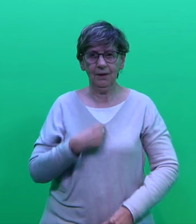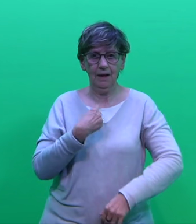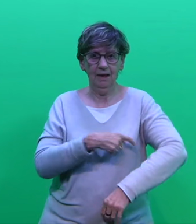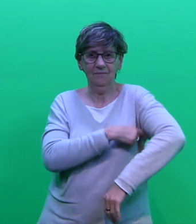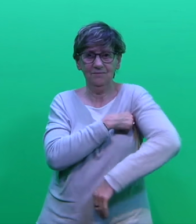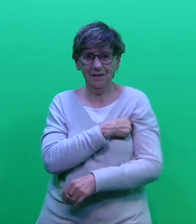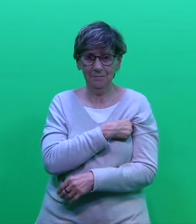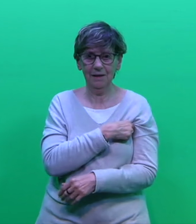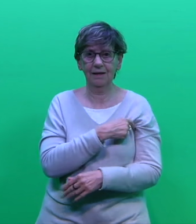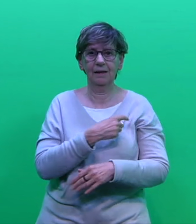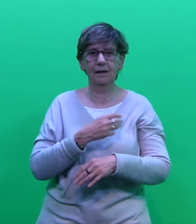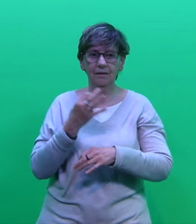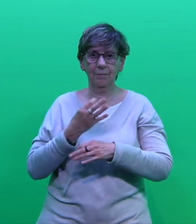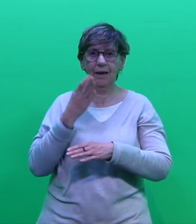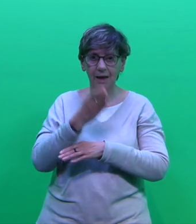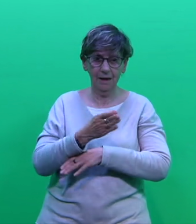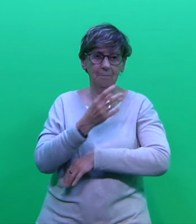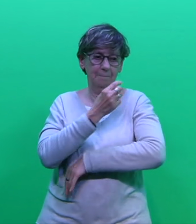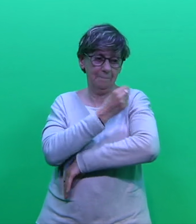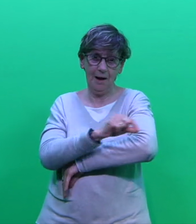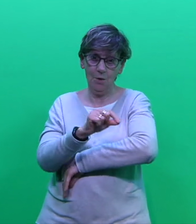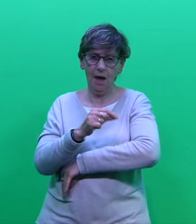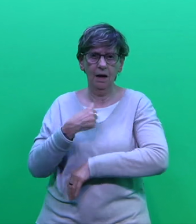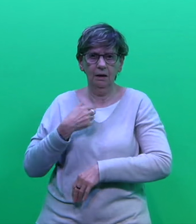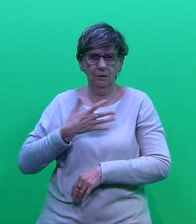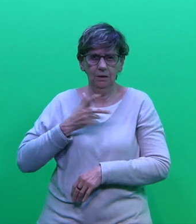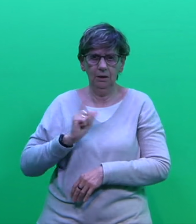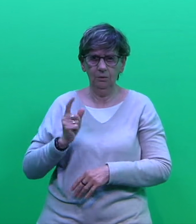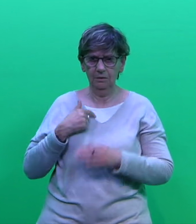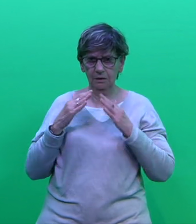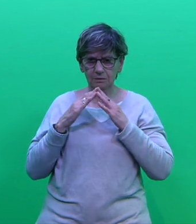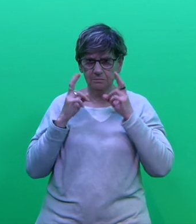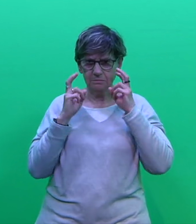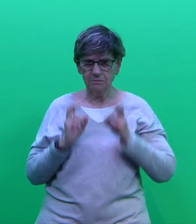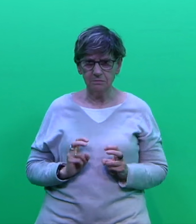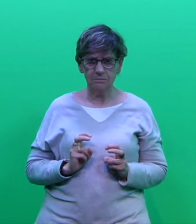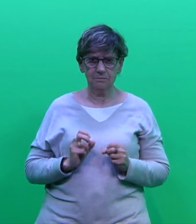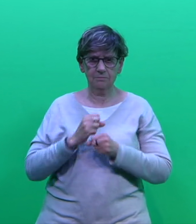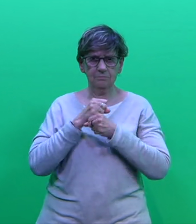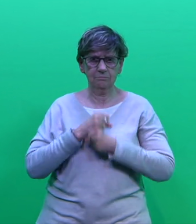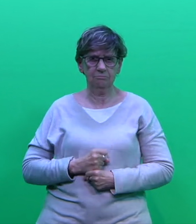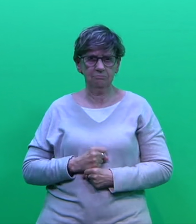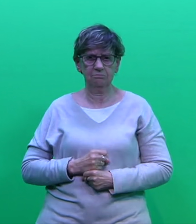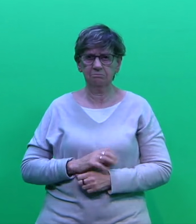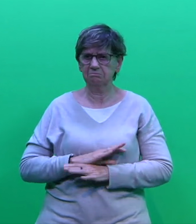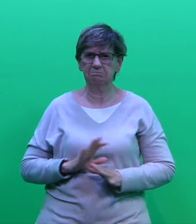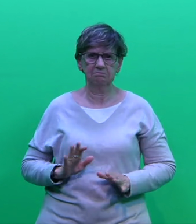Tenia febre i havia d'anar a posar-me una vacuna però no volia, em vaig quedar a casa i prou.